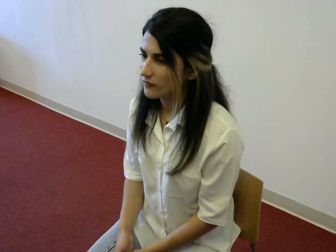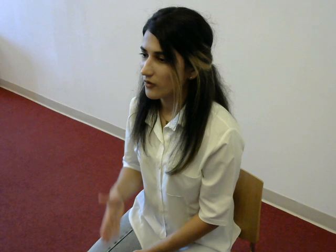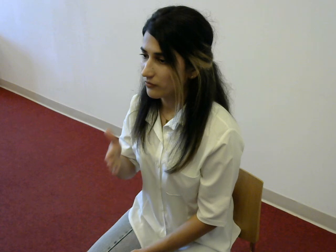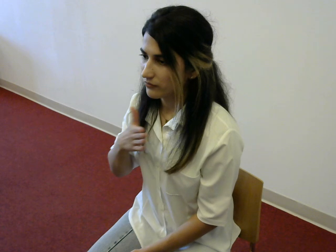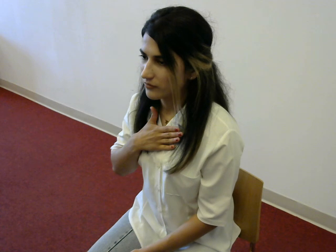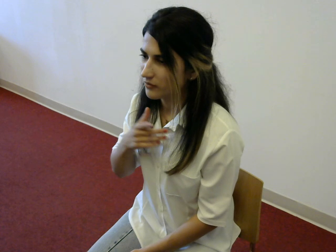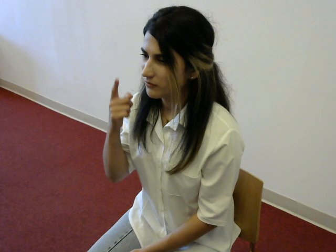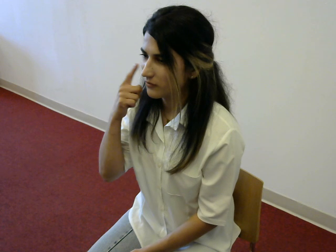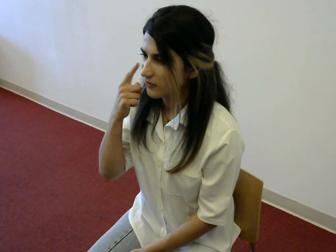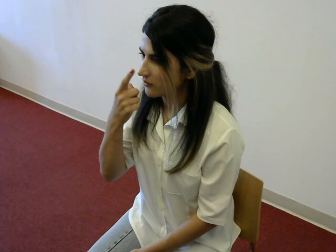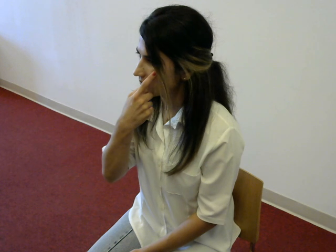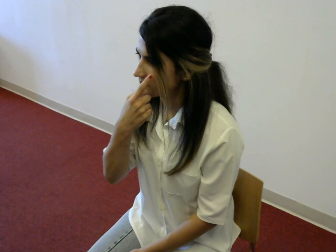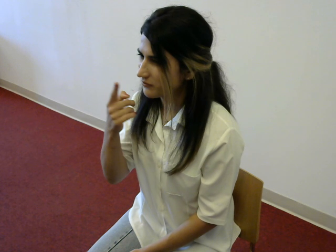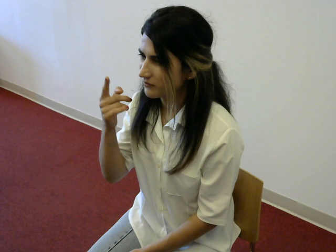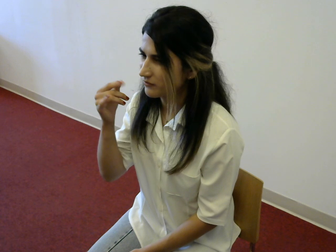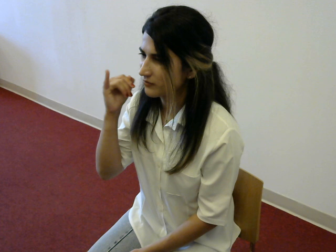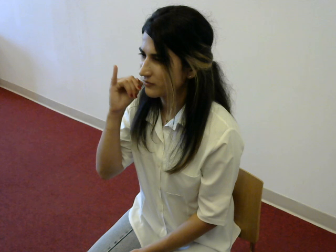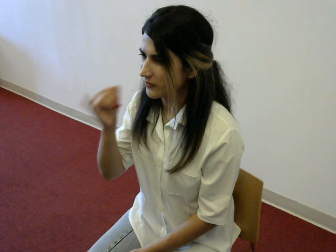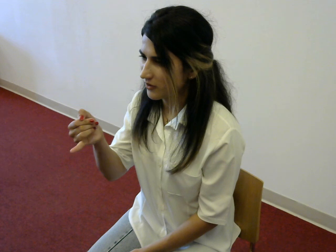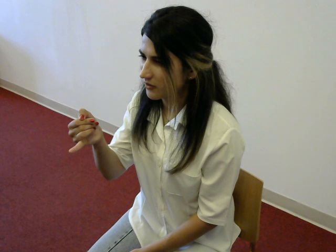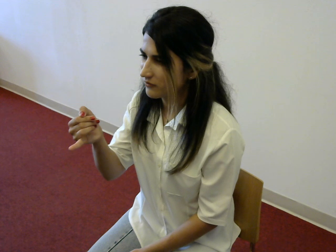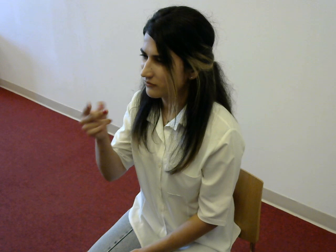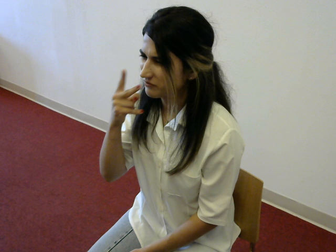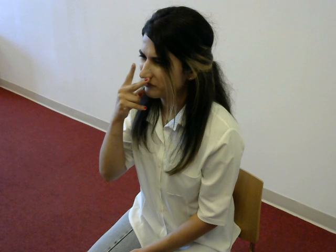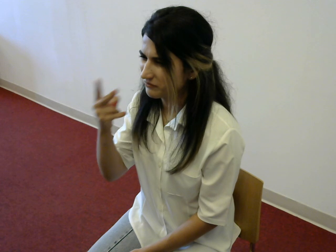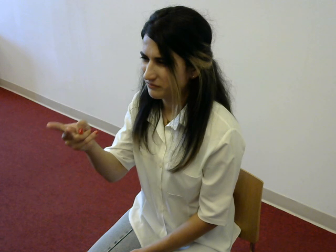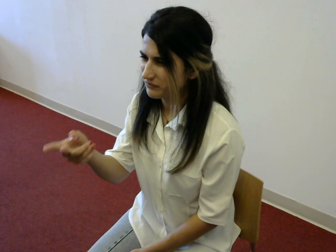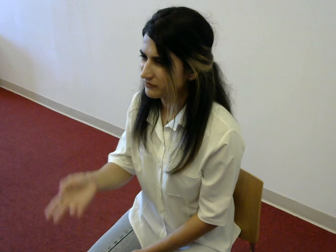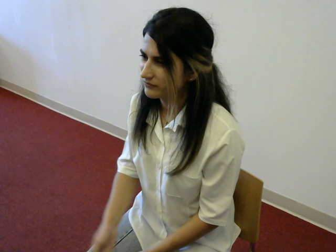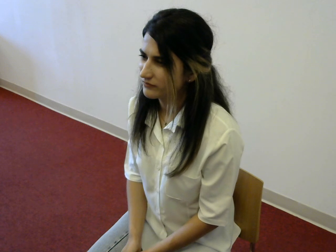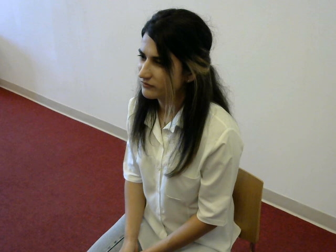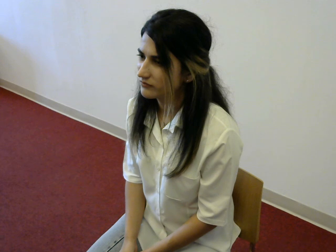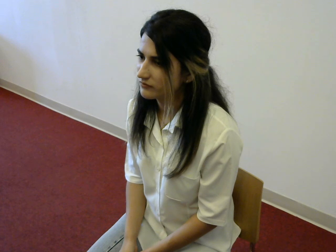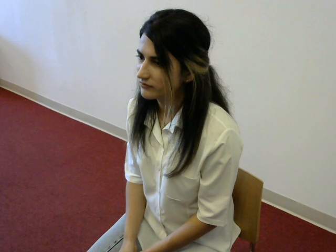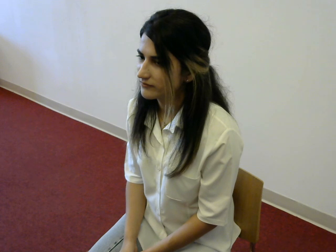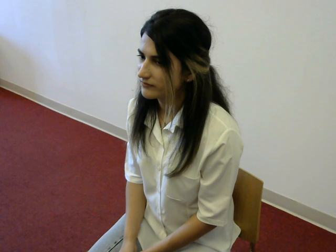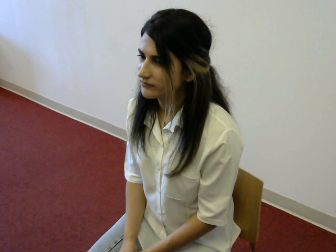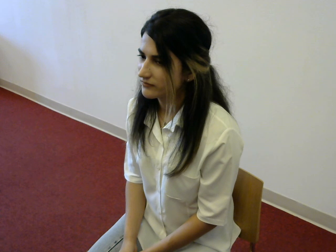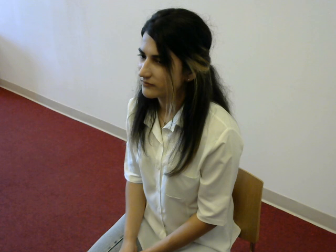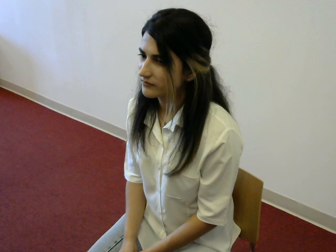Mənim gözüm pis görür